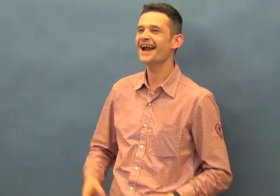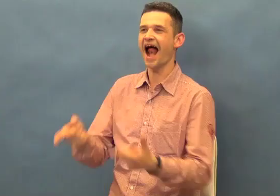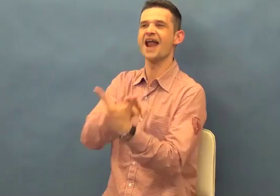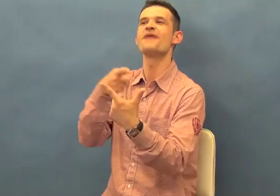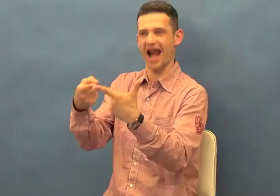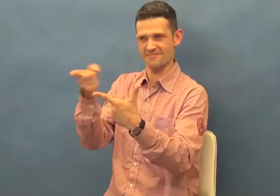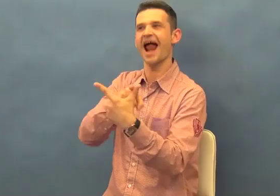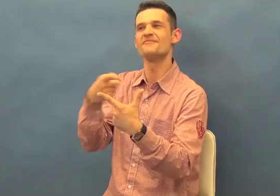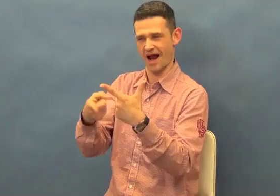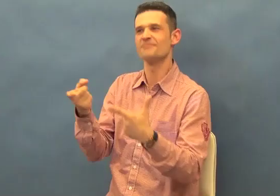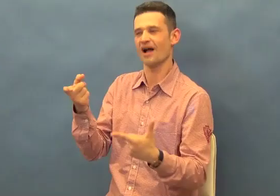Albo-albo.